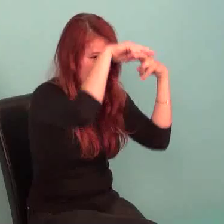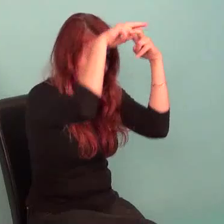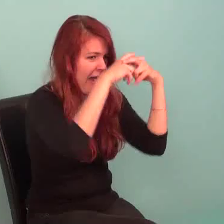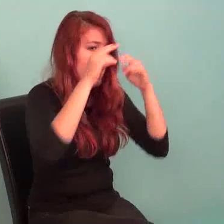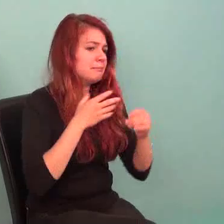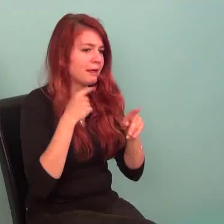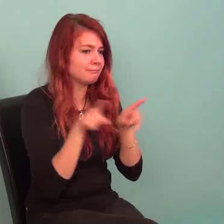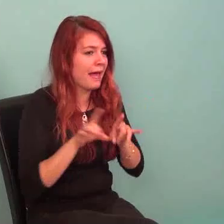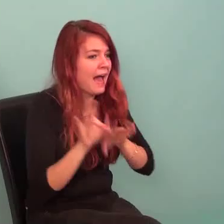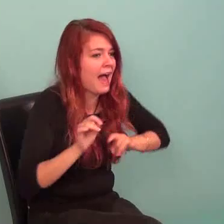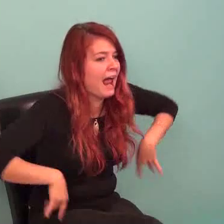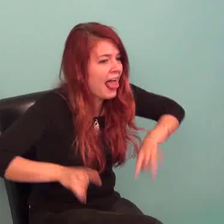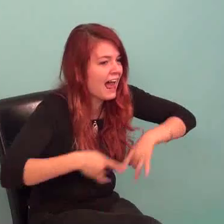Pies biegnie tak samo jak jeleń.